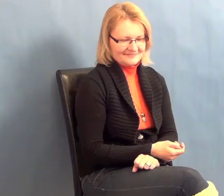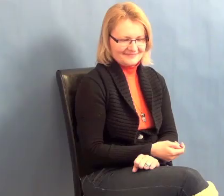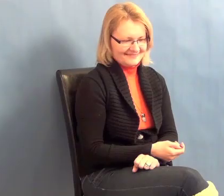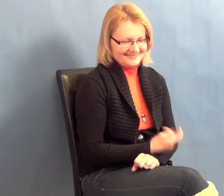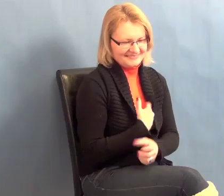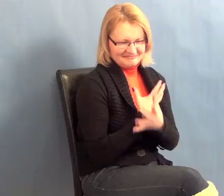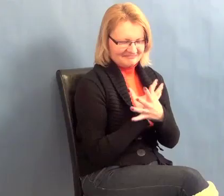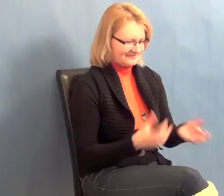Nie mam pojęcia.